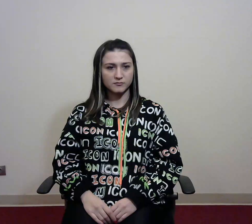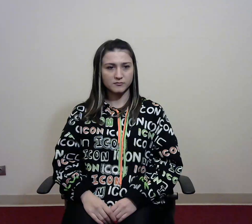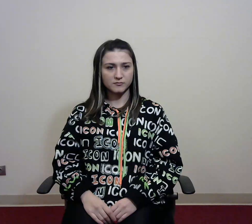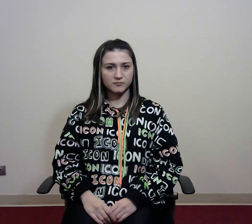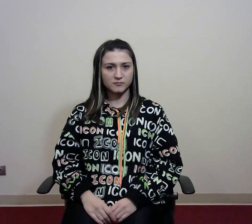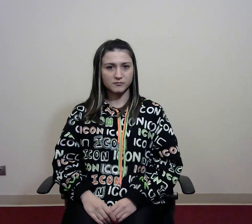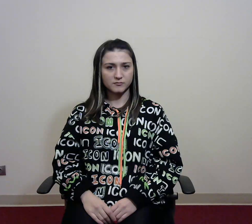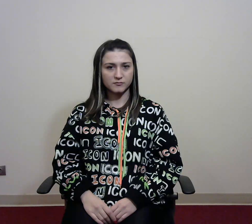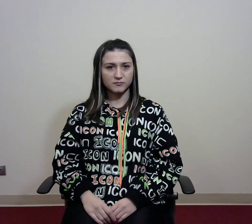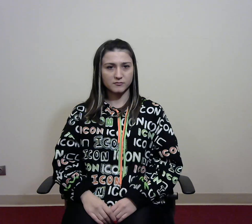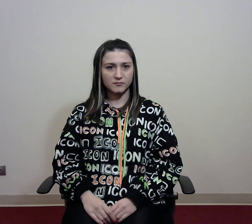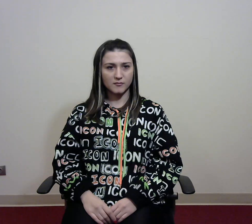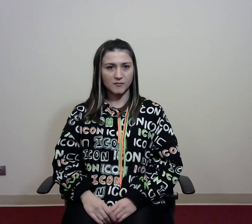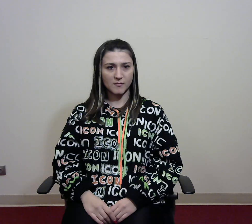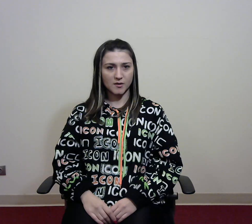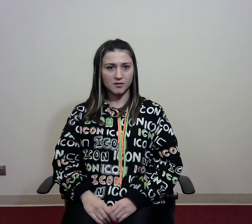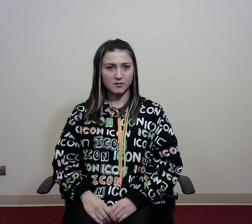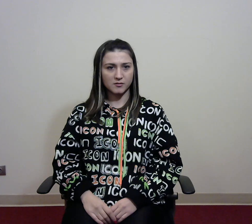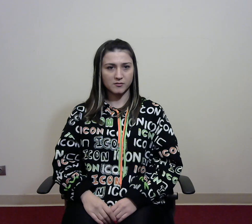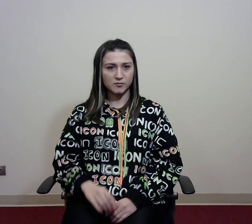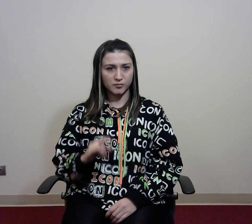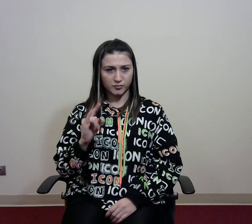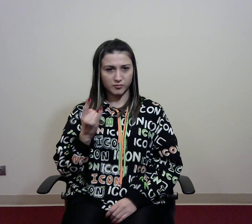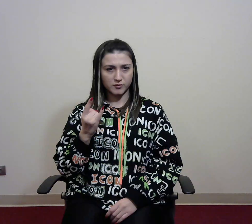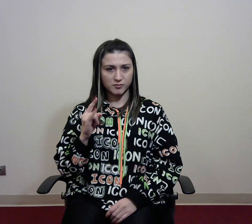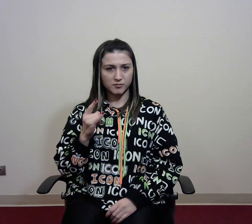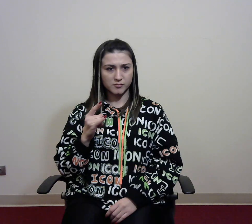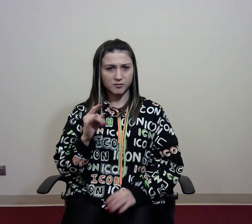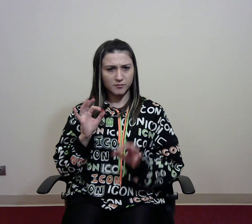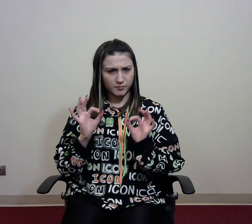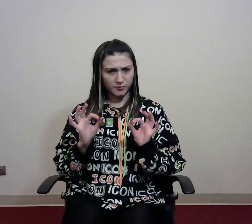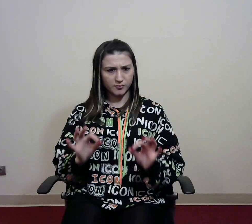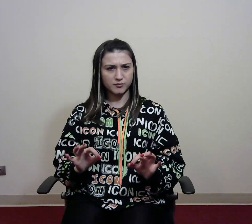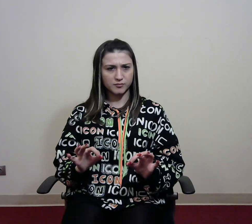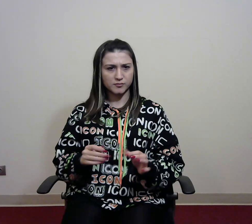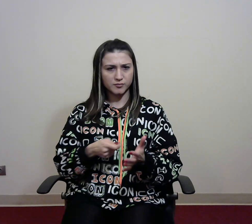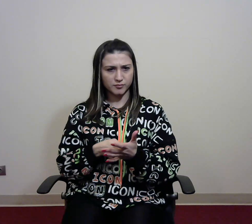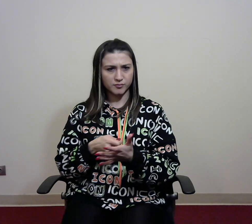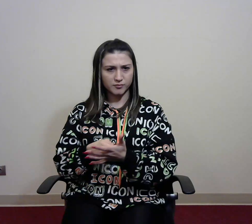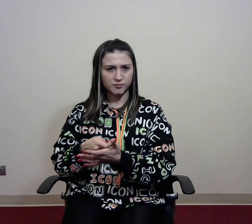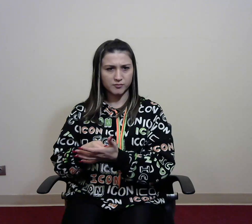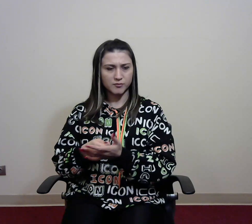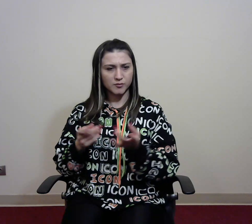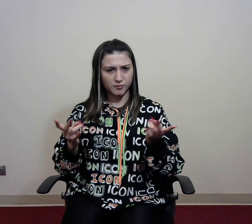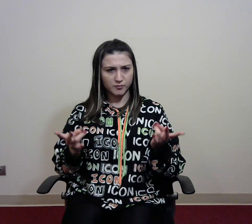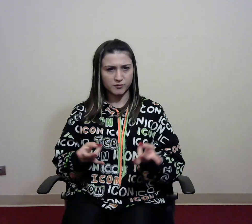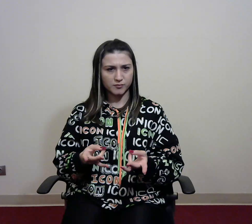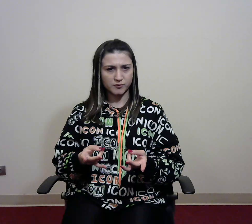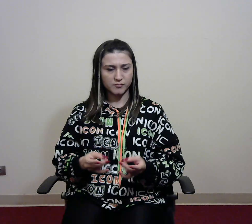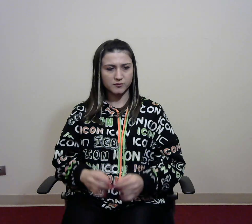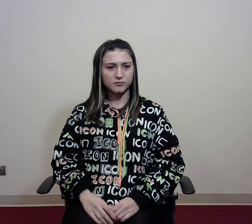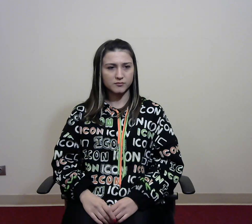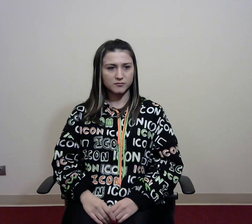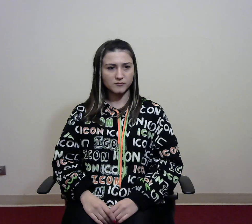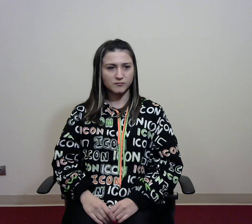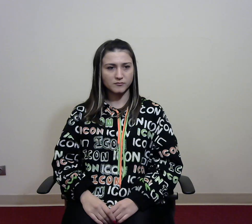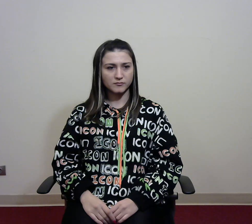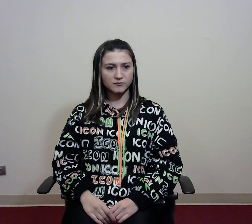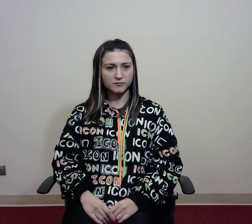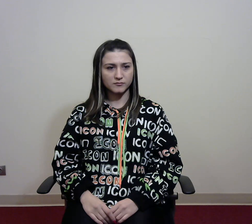Uşaqları düzgün qidalandırmaq lazımdır